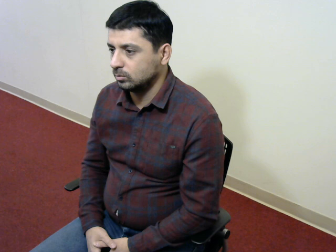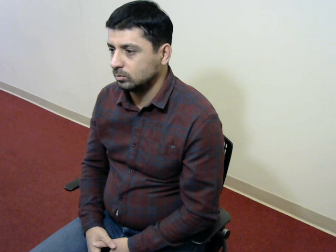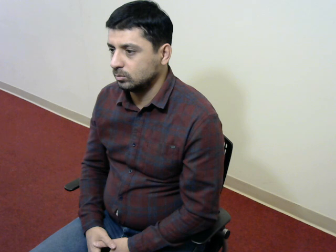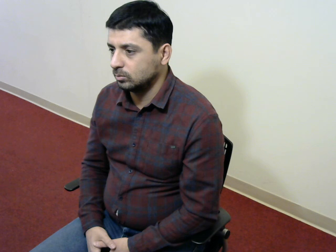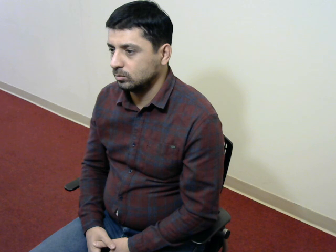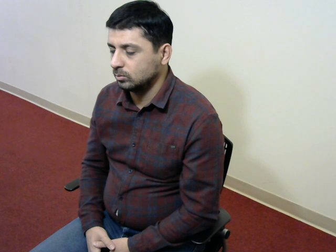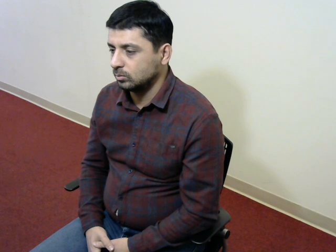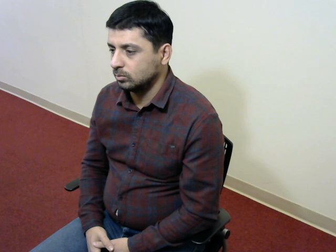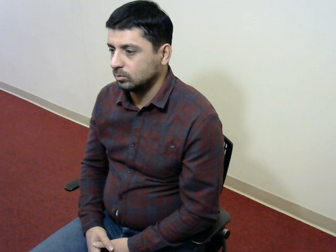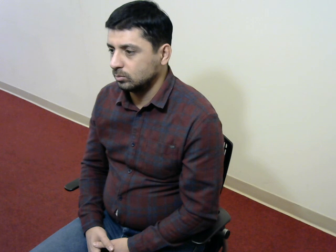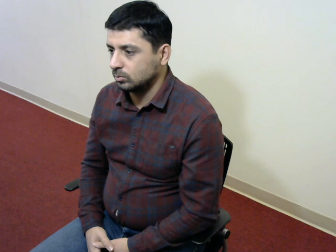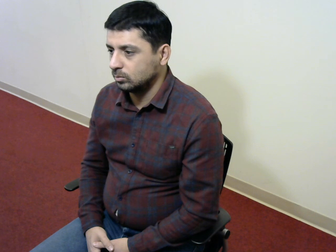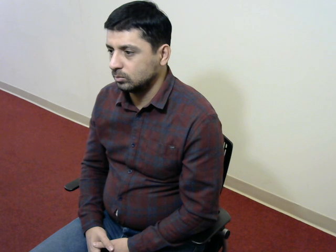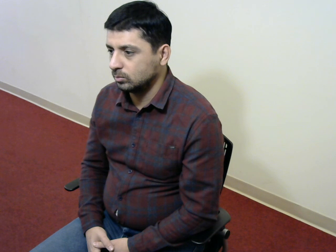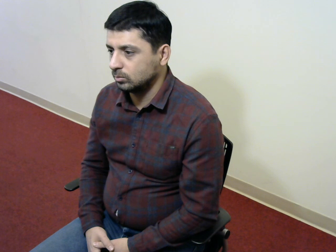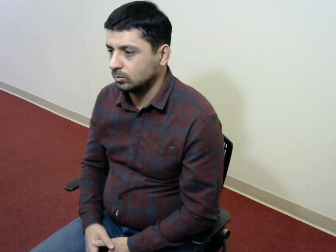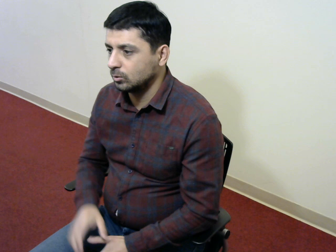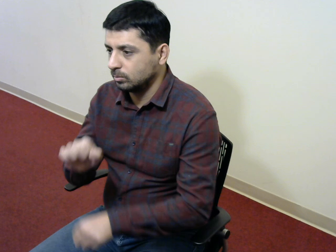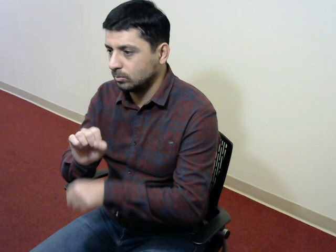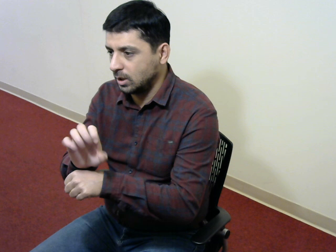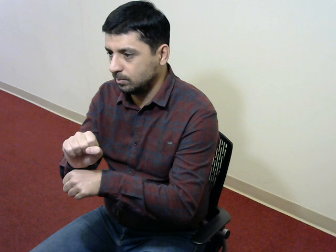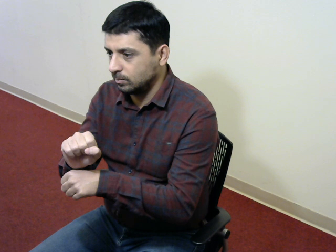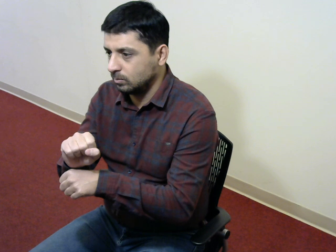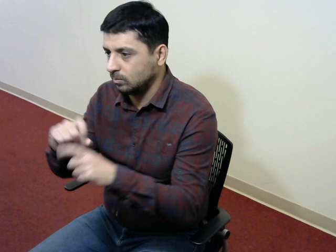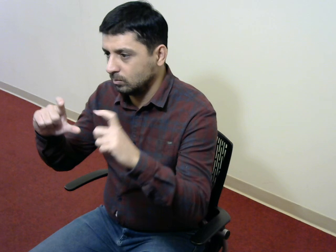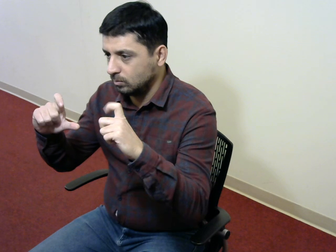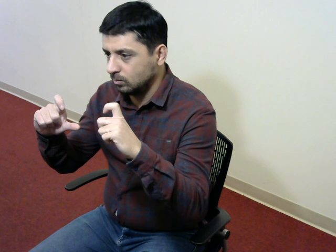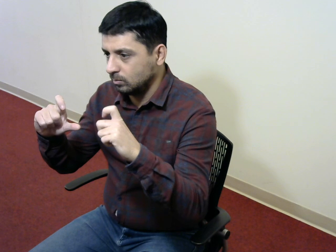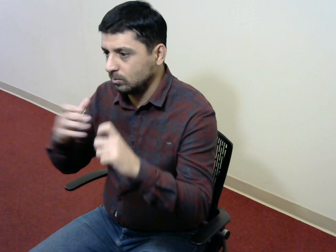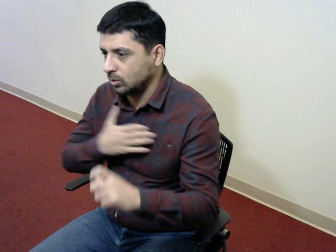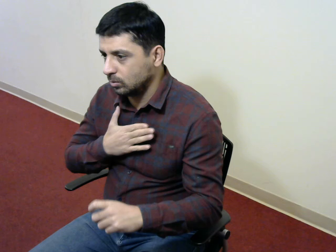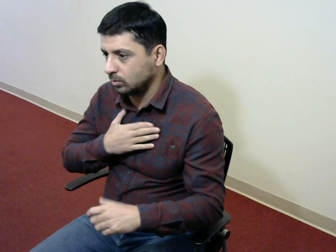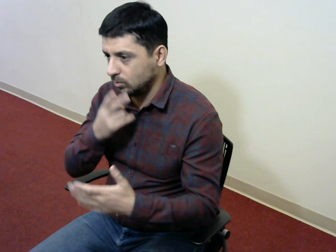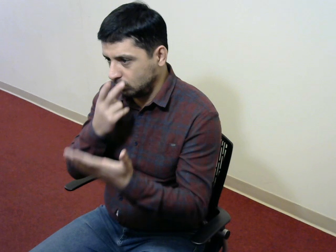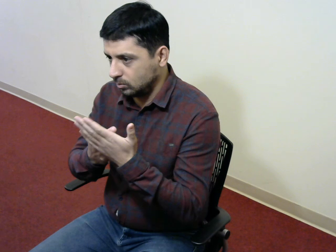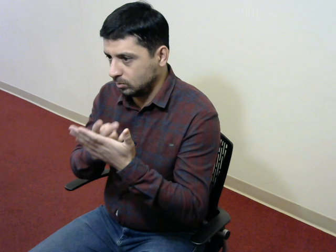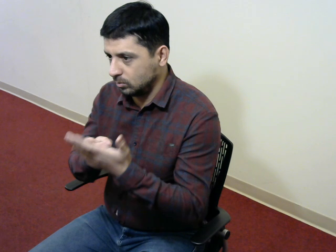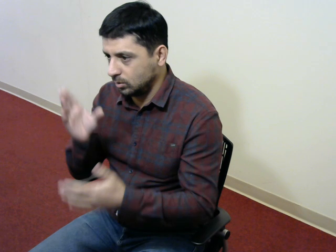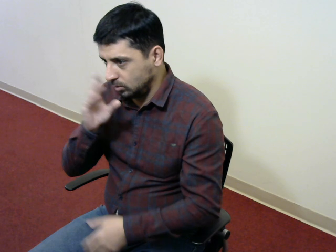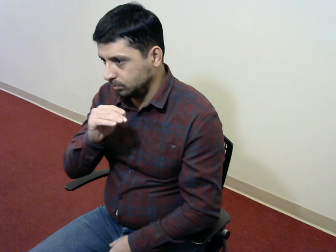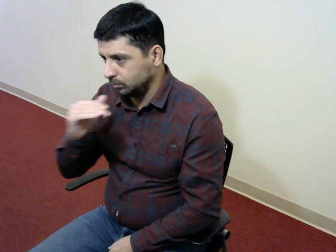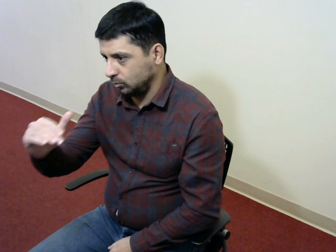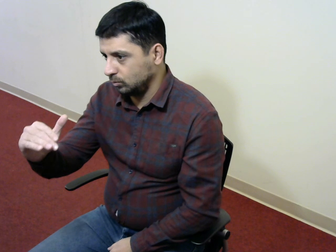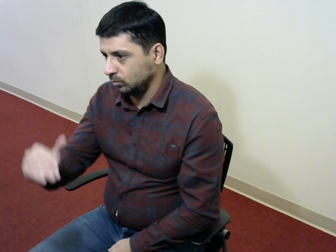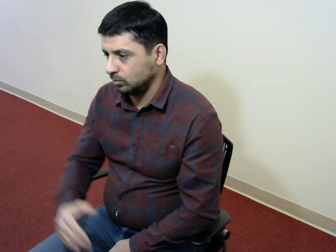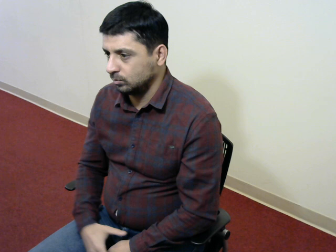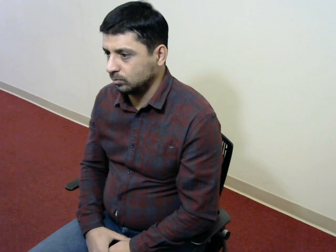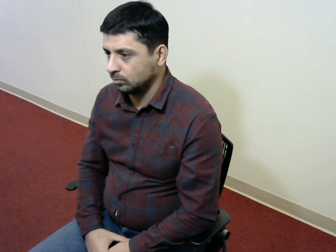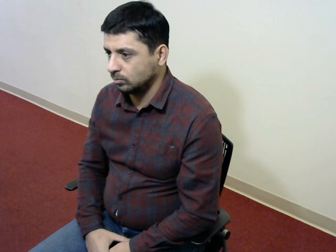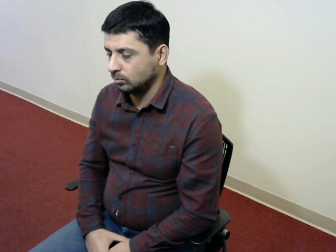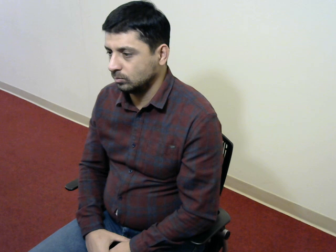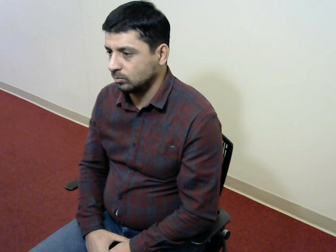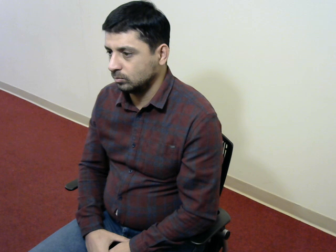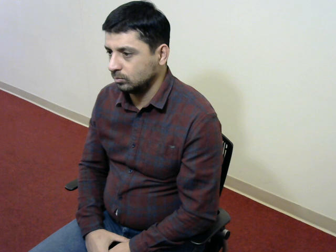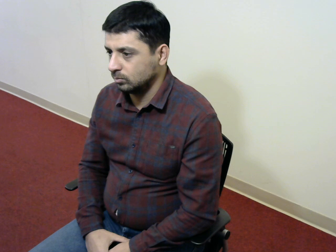Çəkdiyin şəkilləri mənə göstərə bilərsənmi?